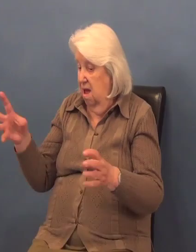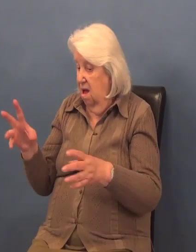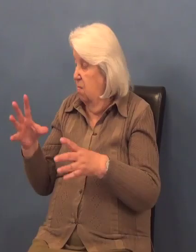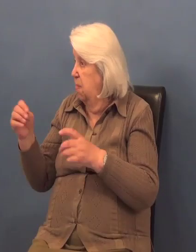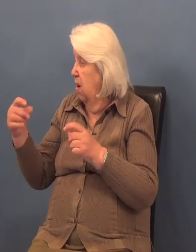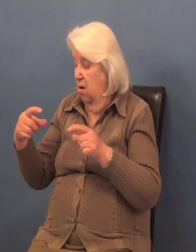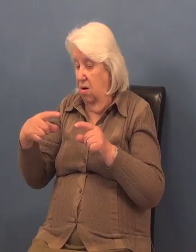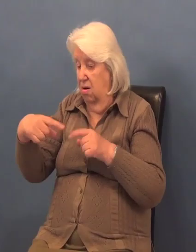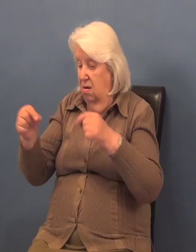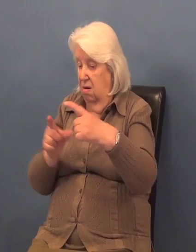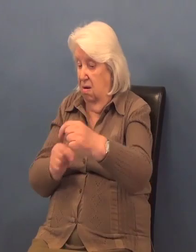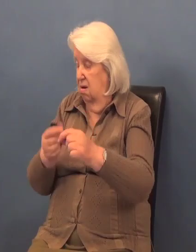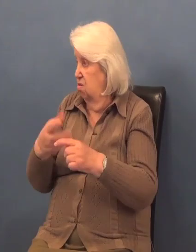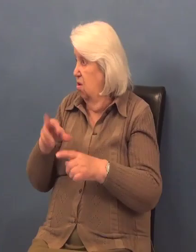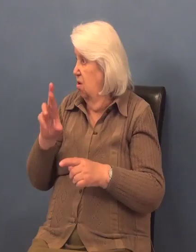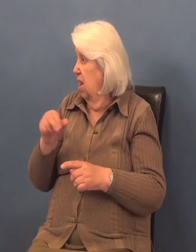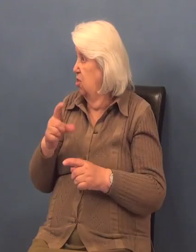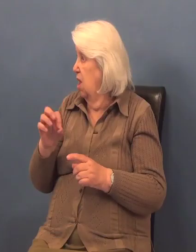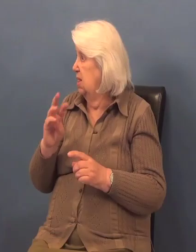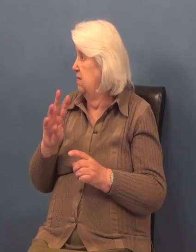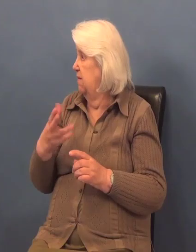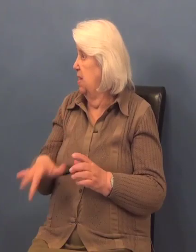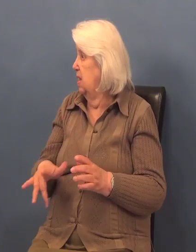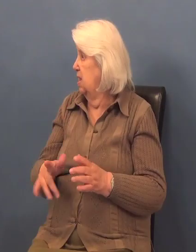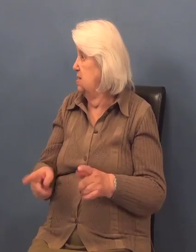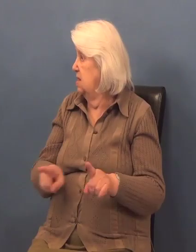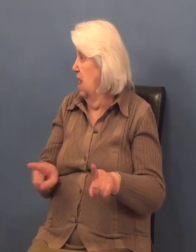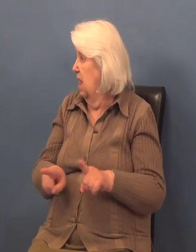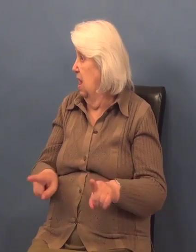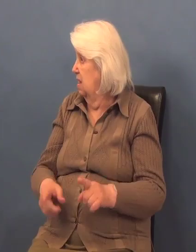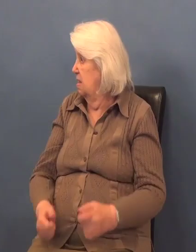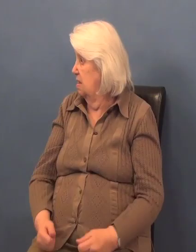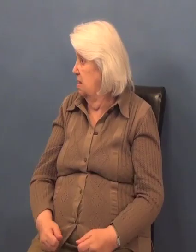Tak, bo jest oznaczenie w kształcie koniczyny, czyli radioaktywne, to jest ten znak.